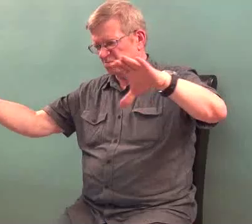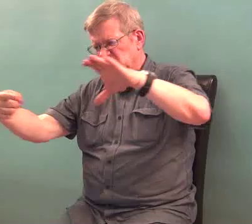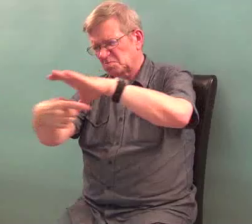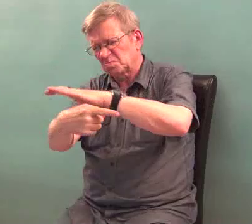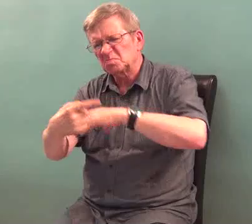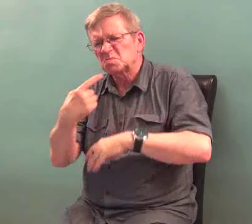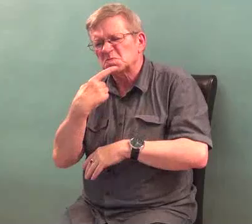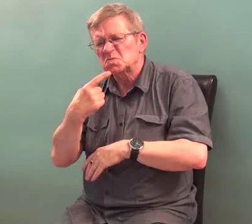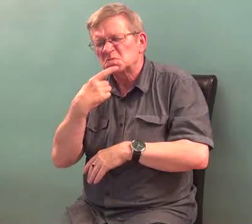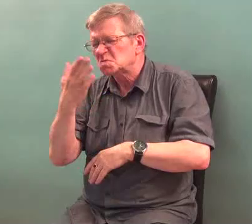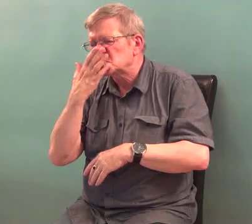Co to jest?